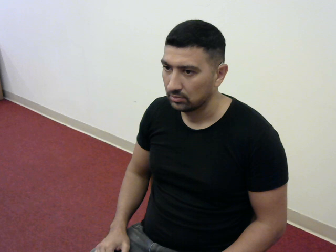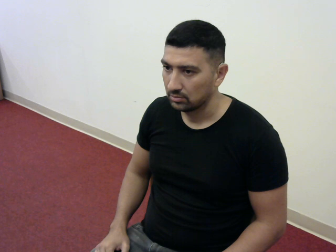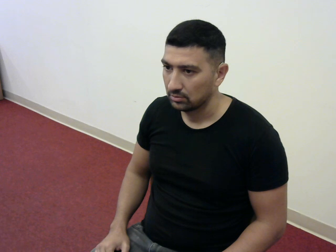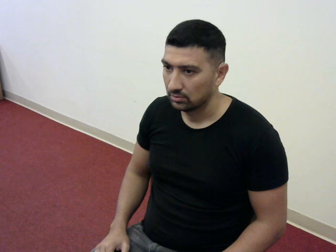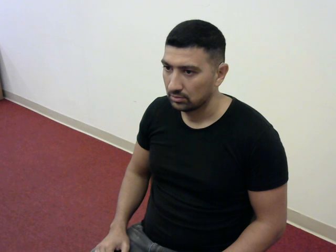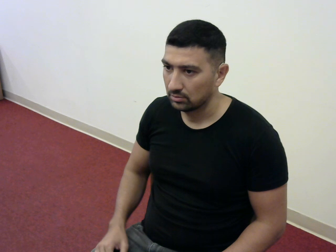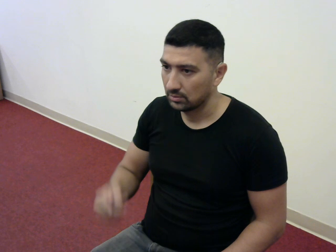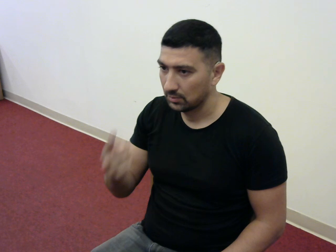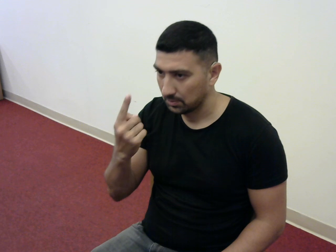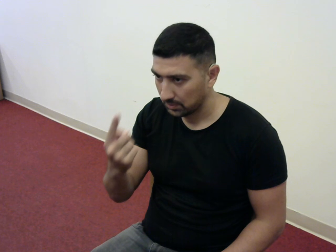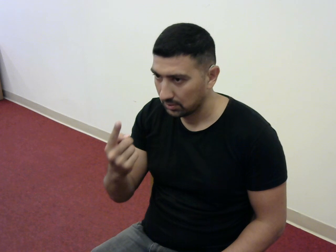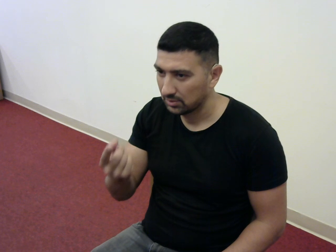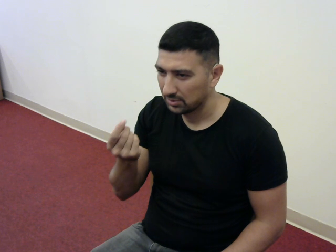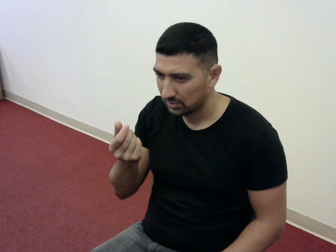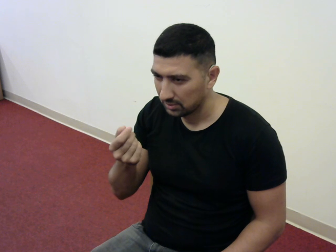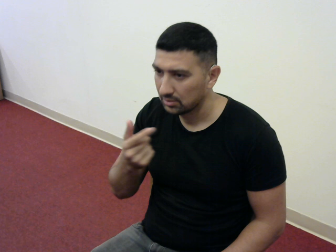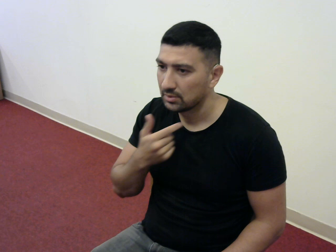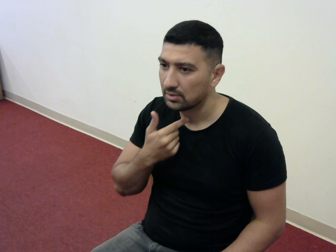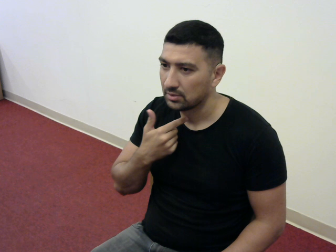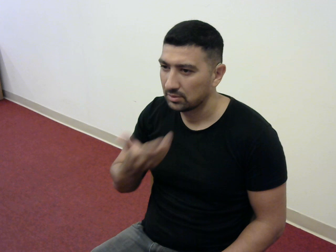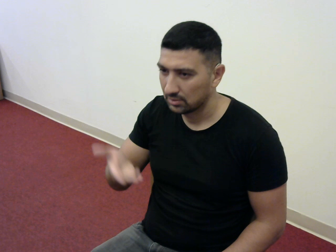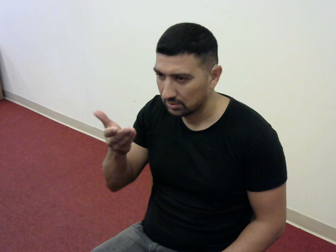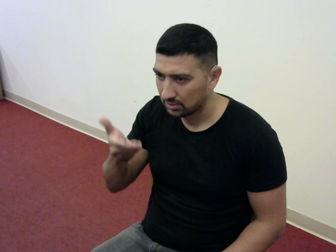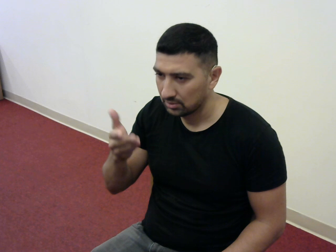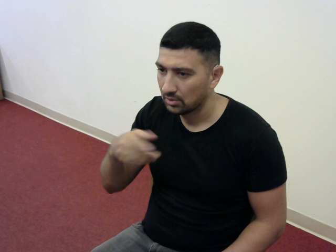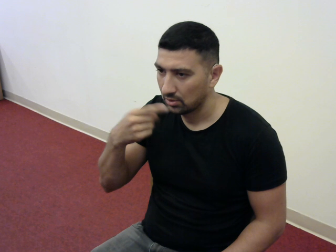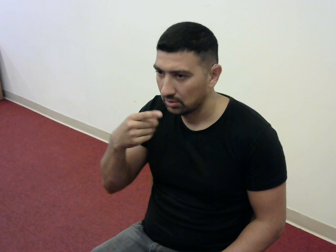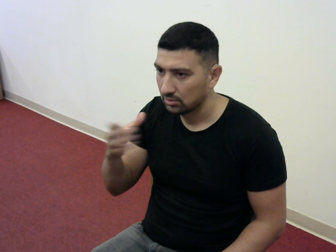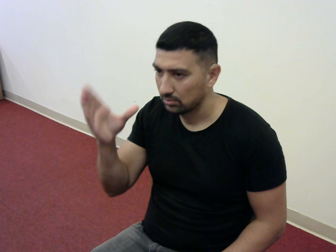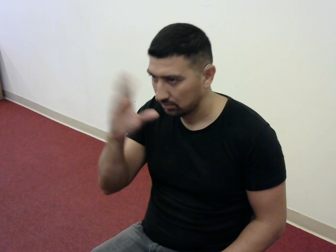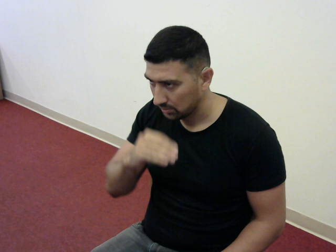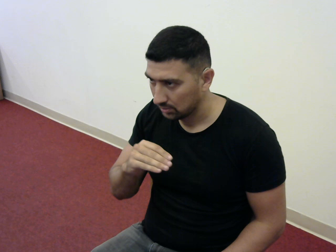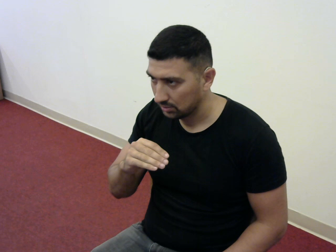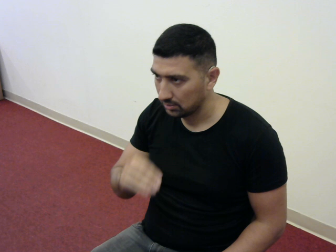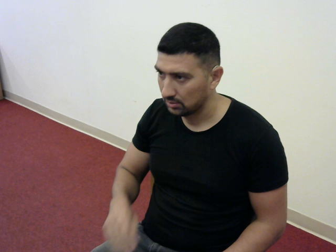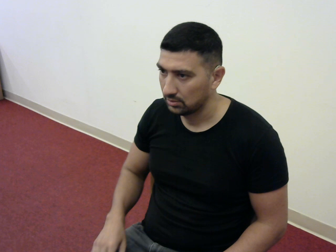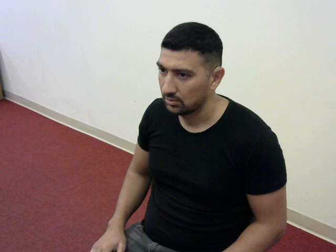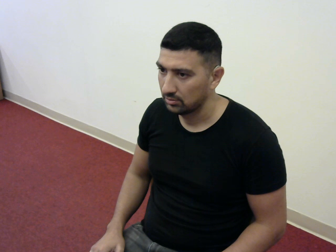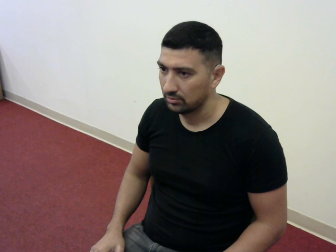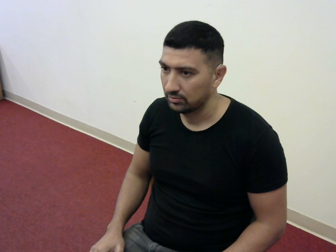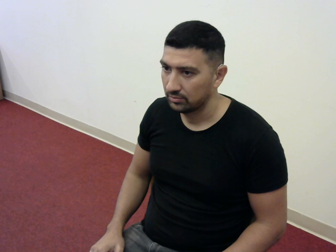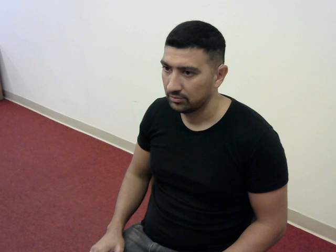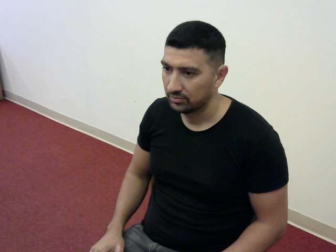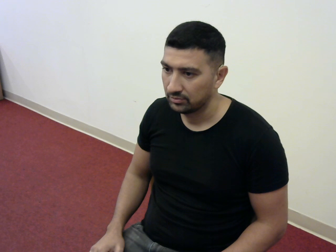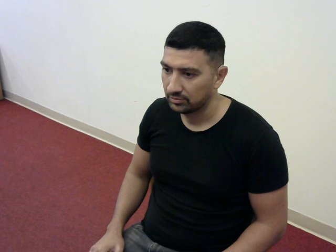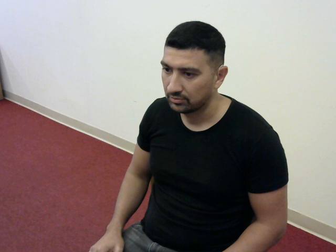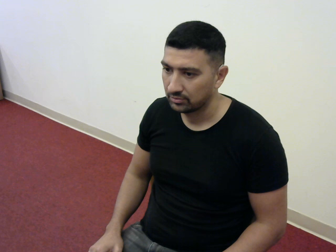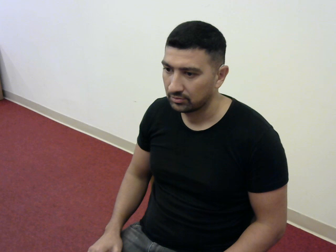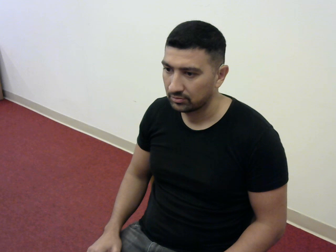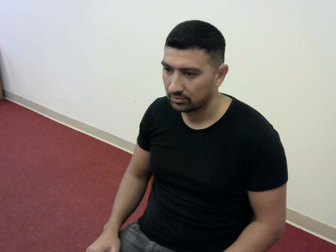Bir az ucadan deyə bilərsinizmi?